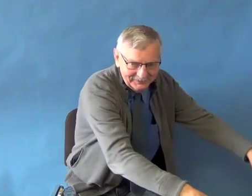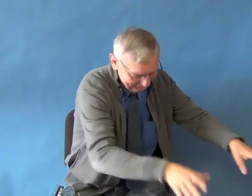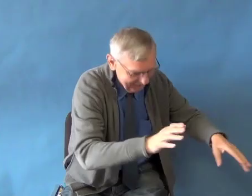No.